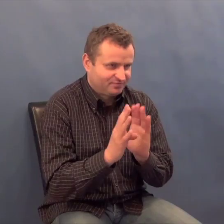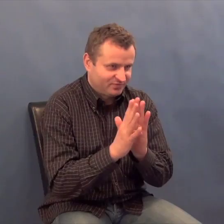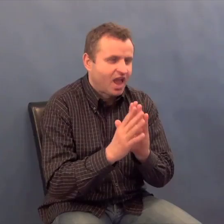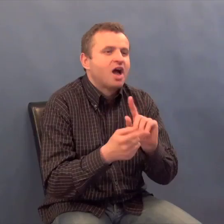O dziewiętnastej.